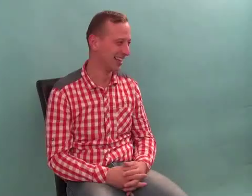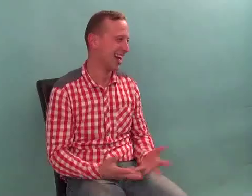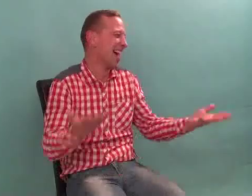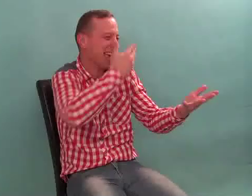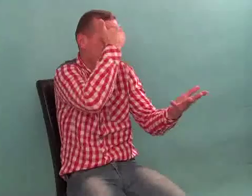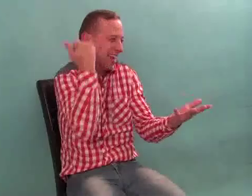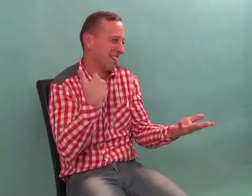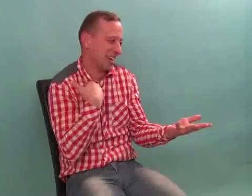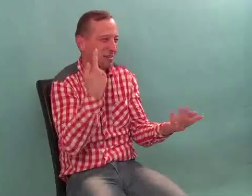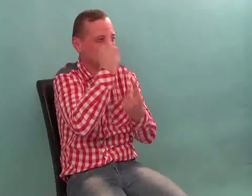Nie wiem, ja tak myślę.